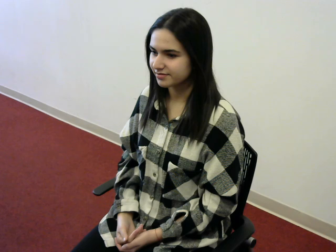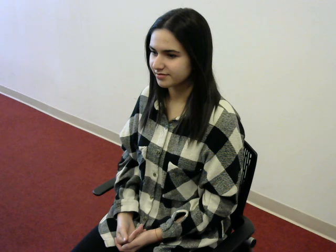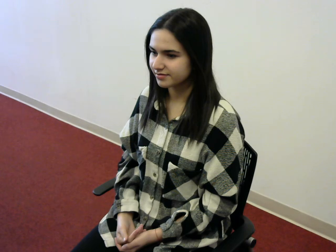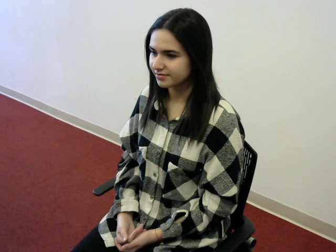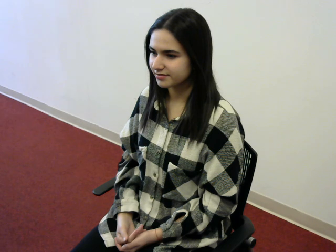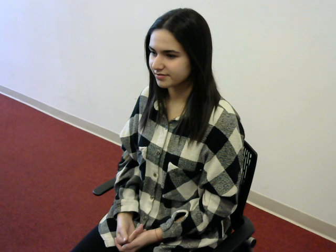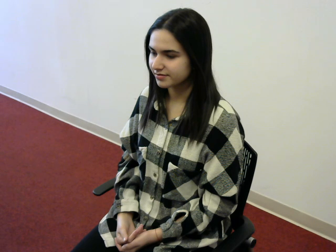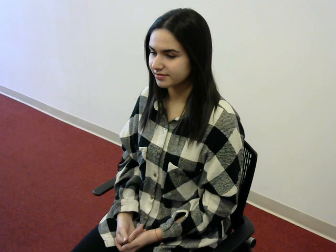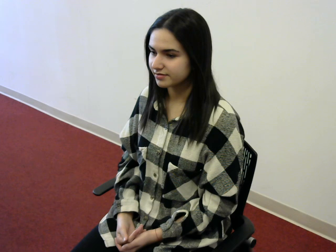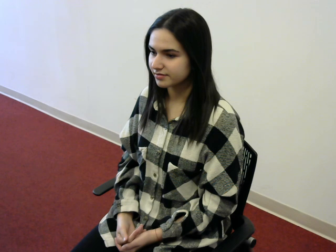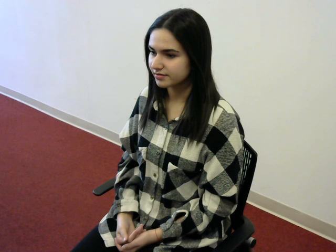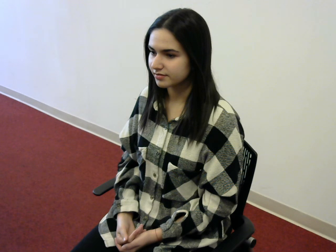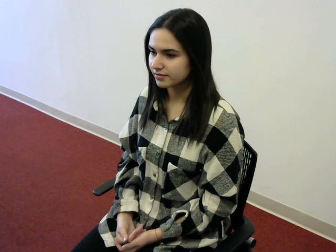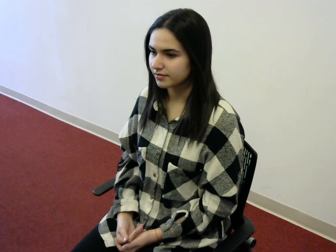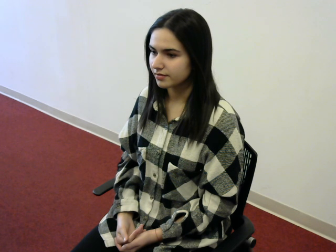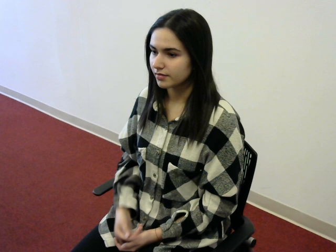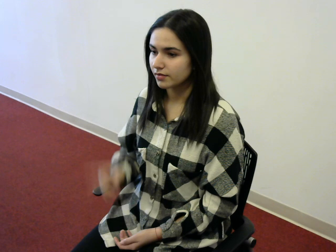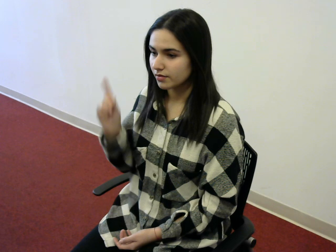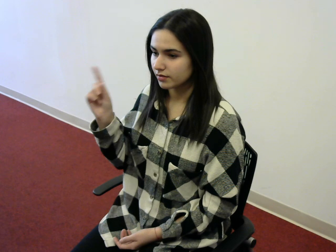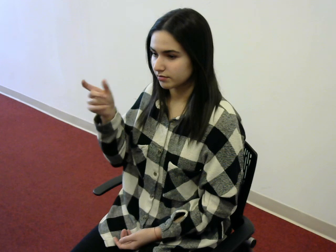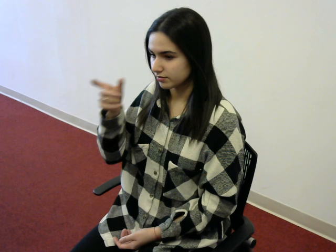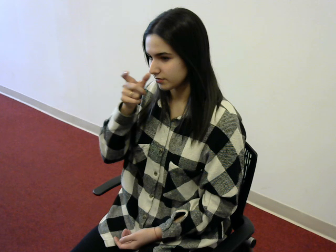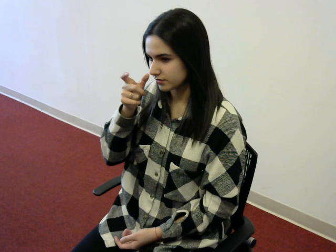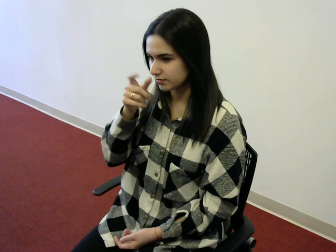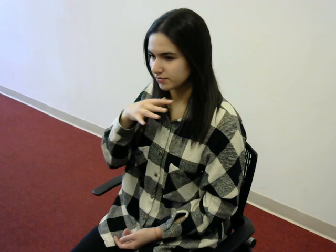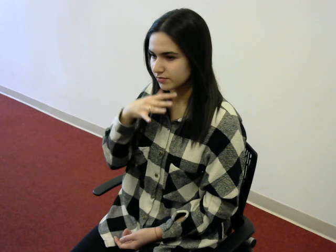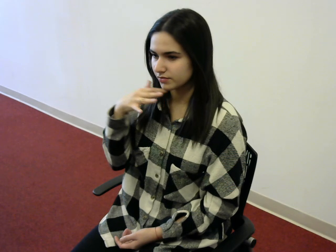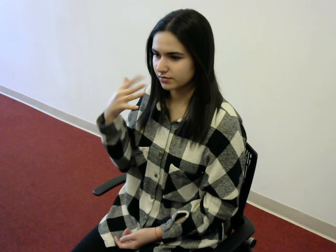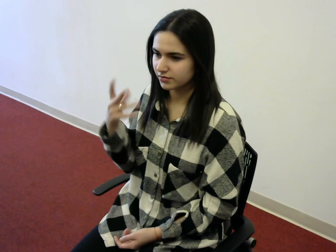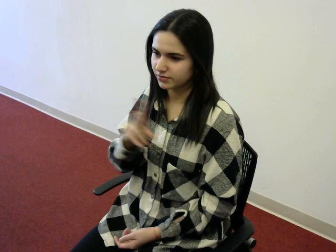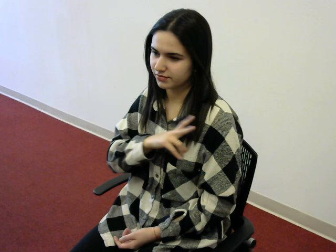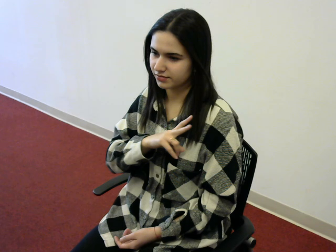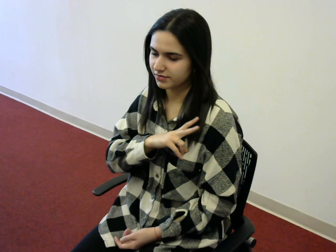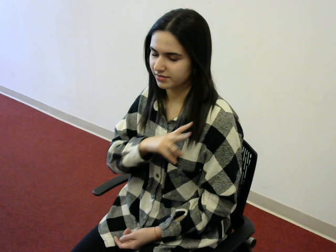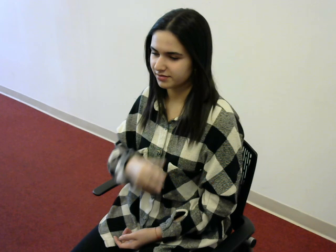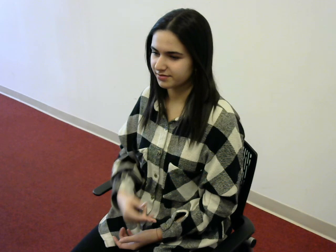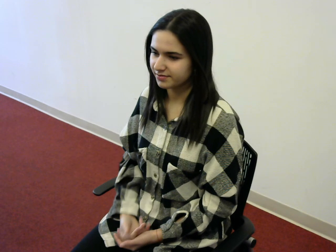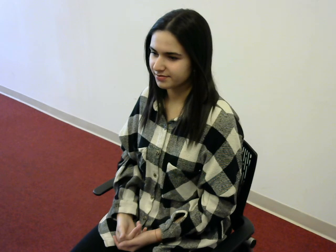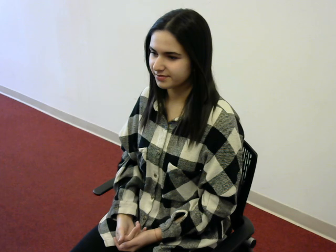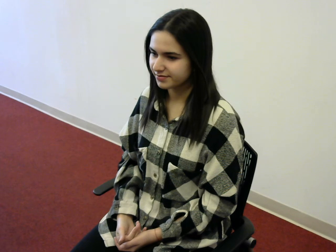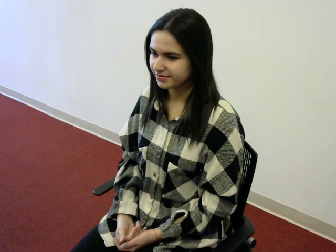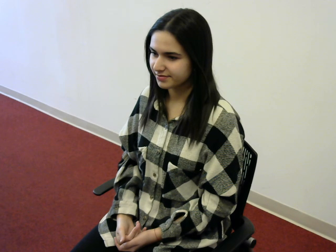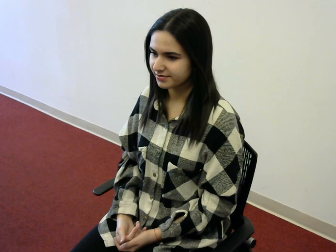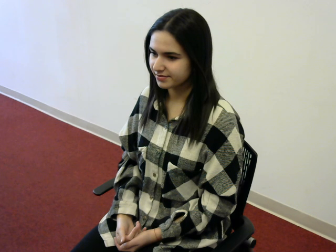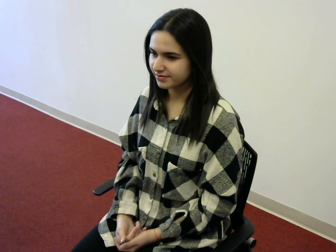O itləri çox sevir